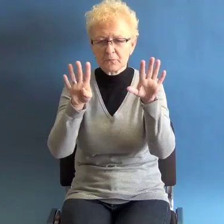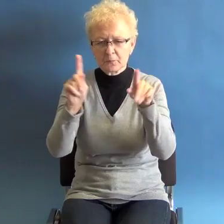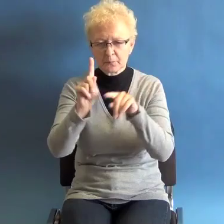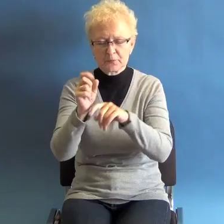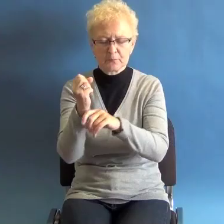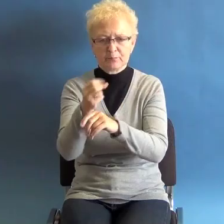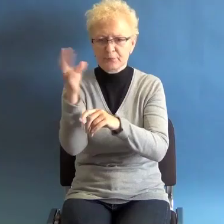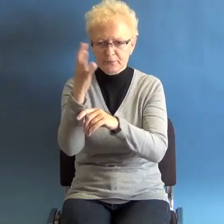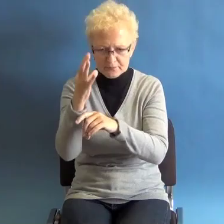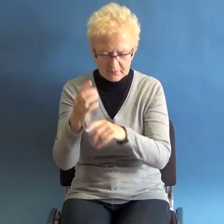Zaświeca się lampa.